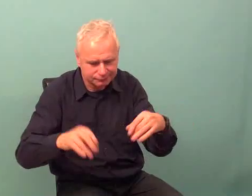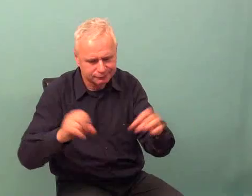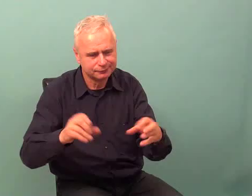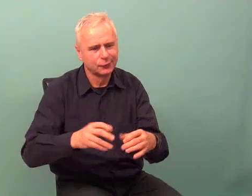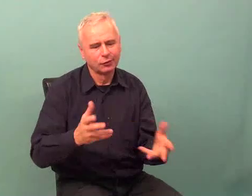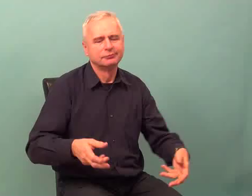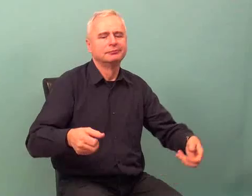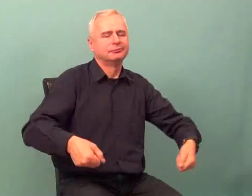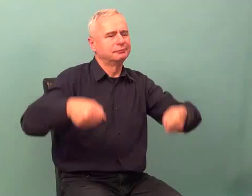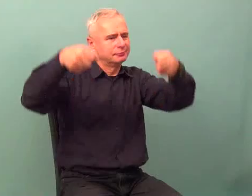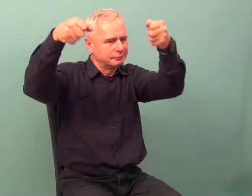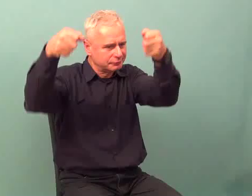Postawili kosz na rowerze.